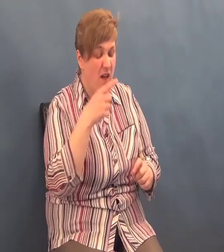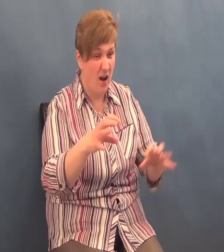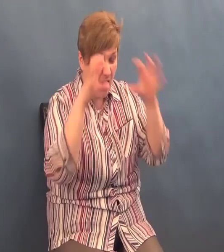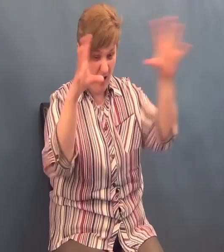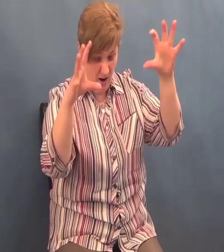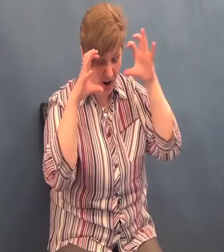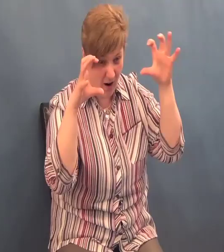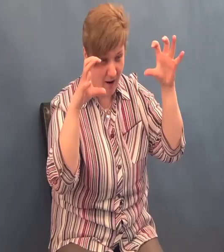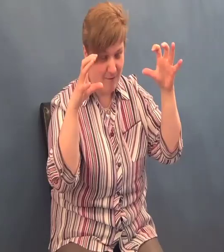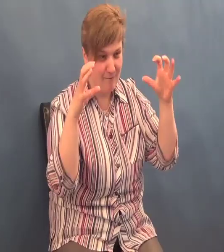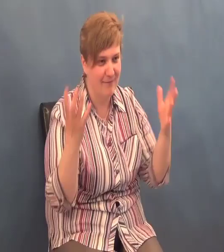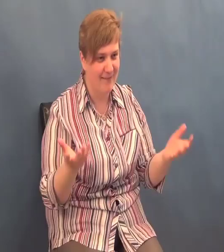A tata jest zszokowany.